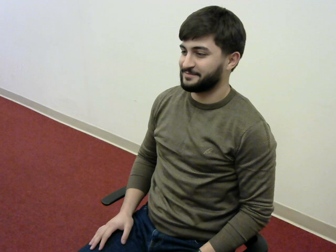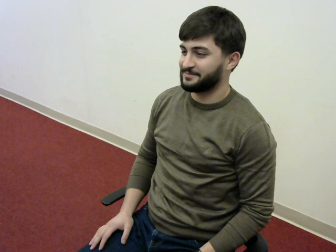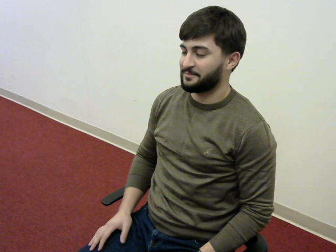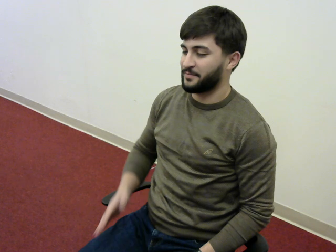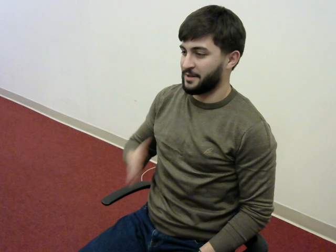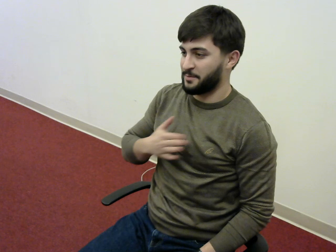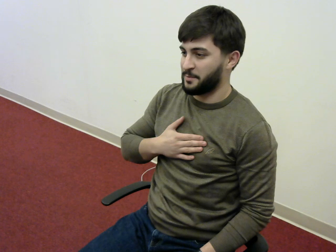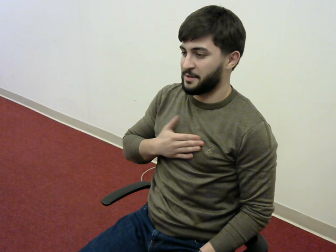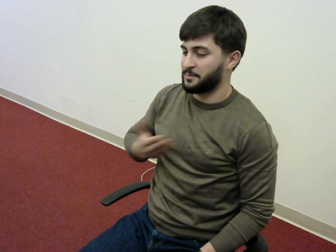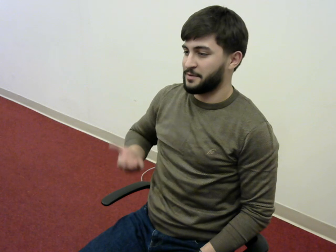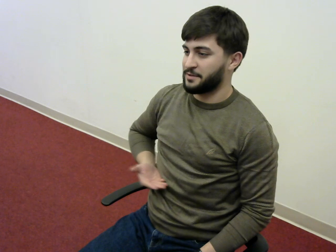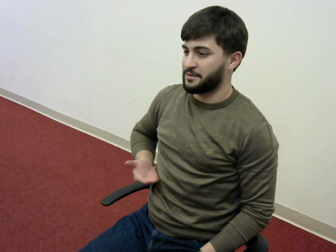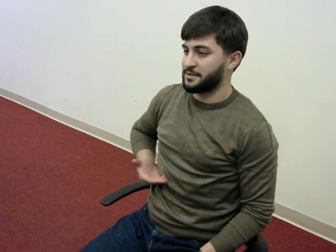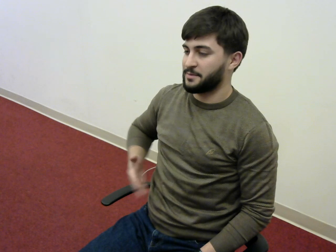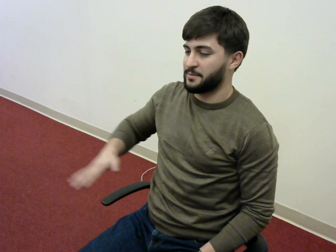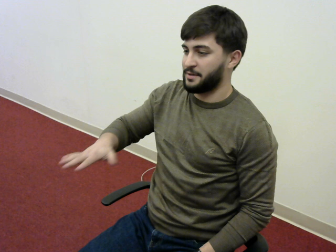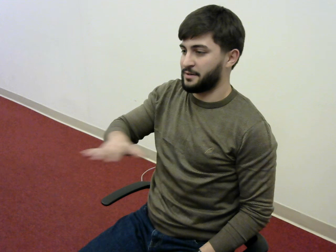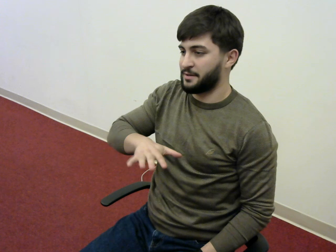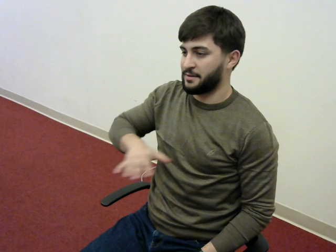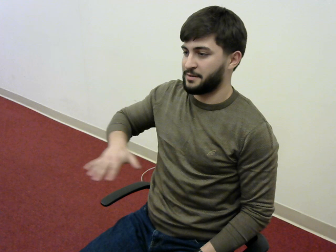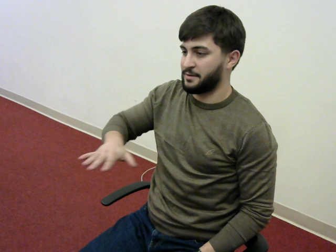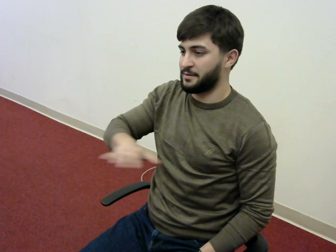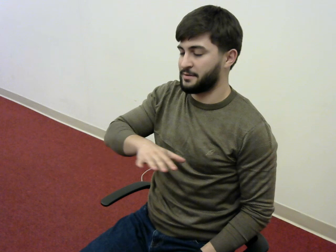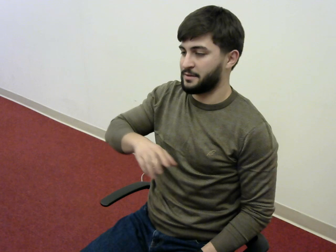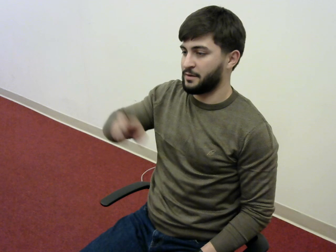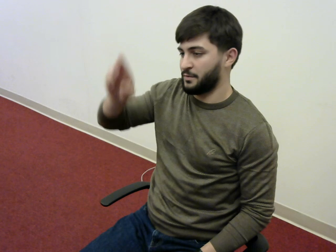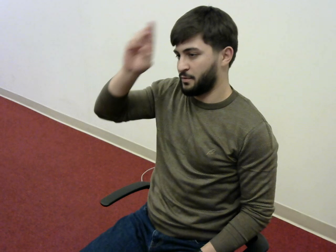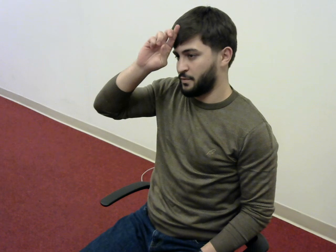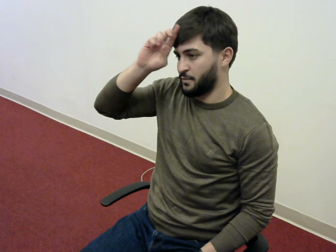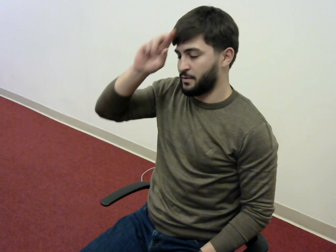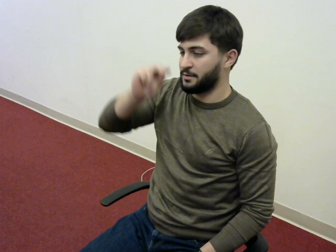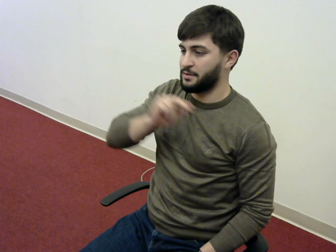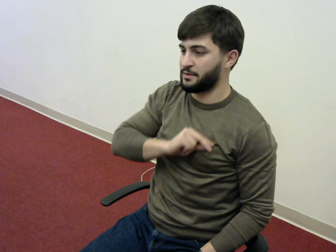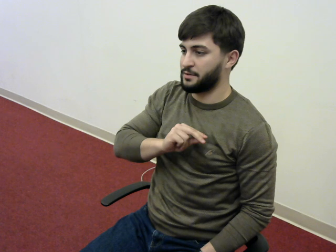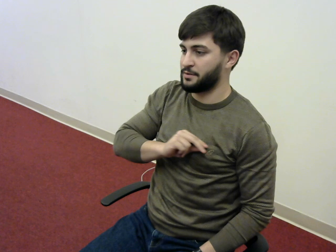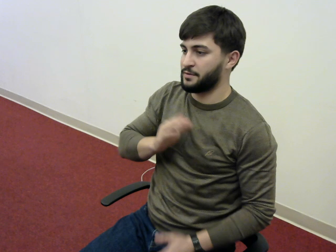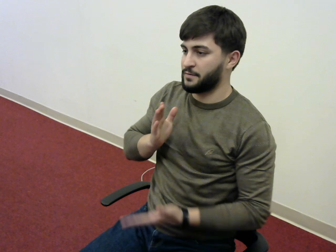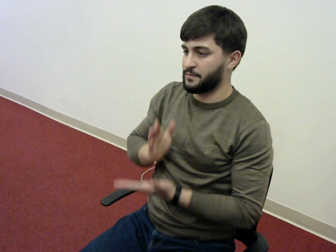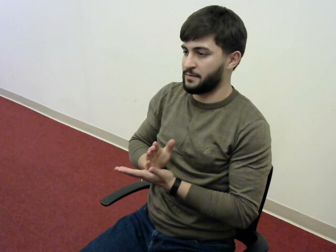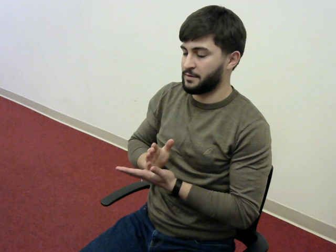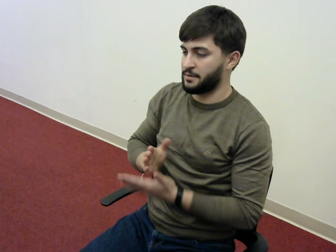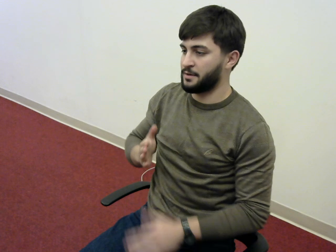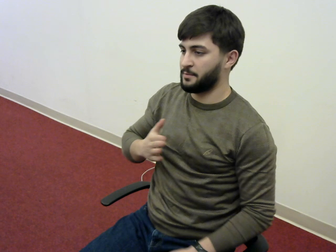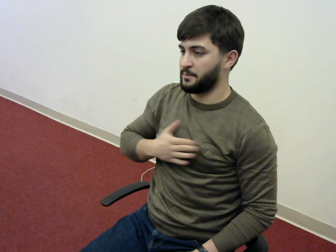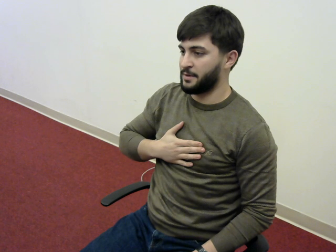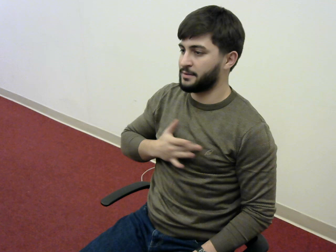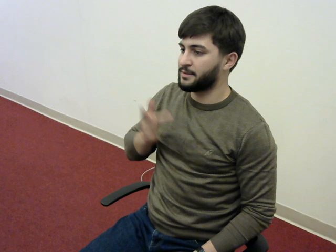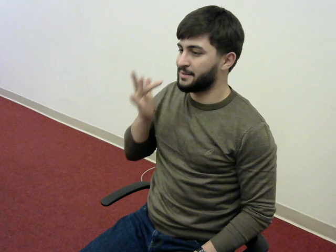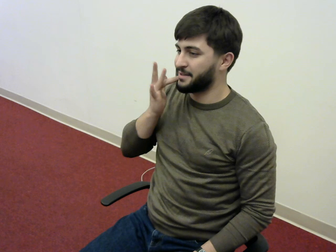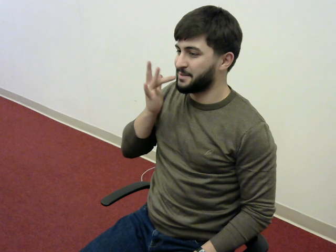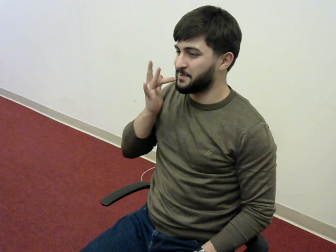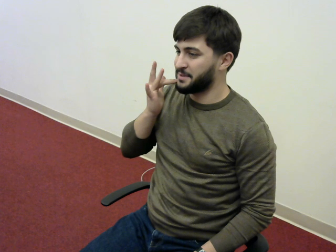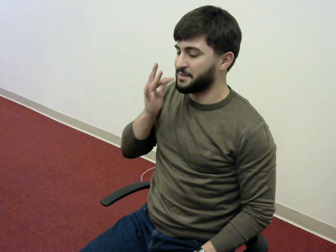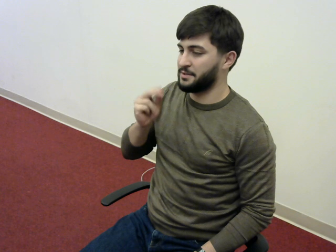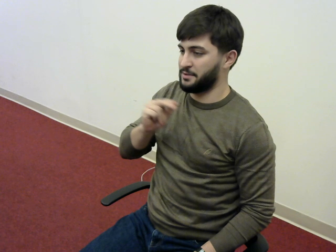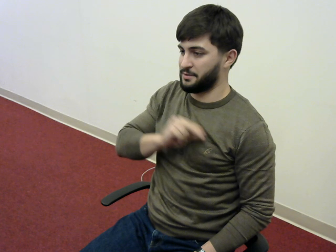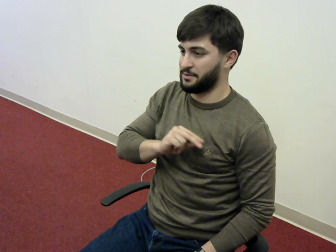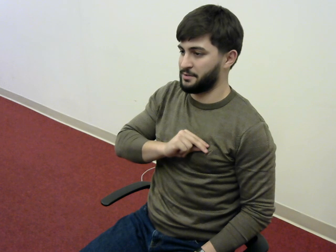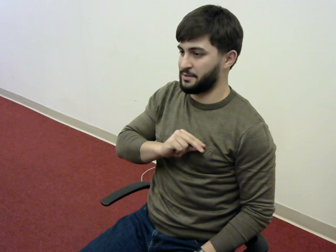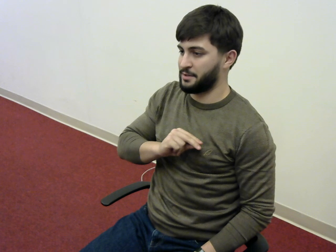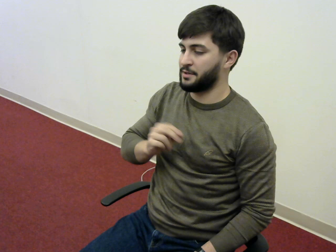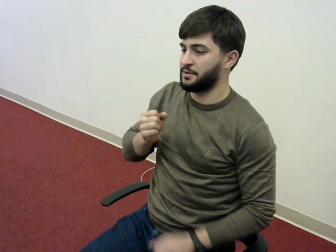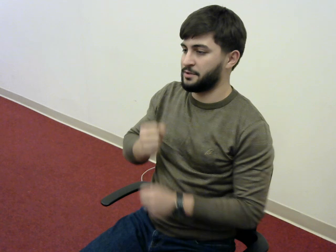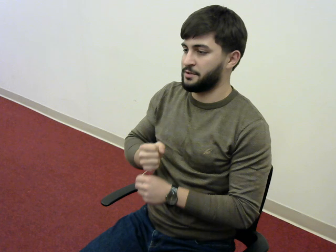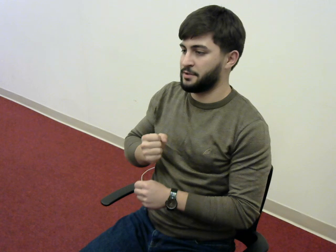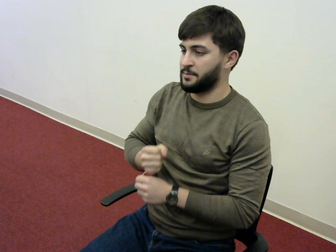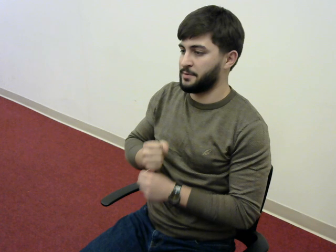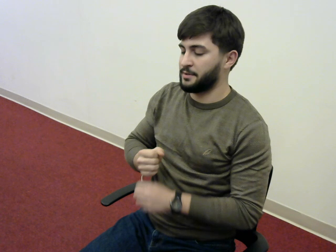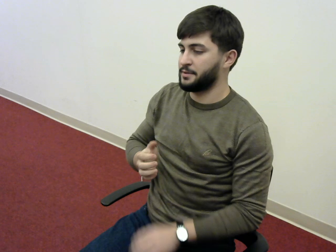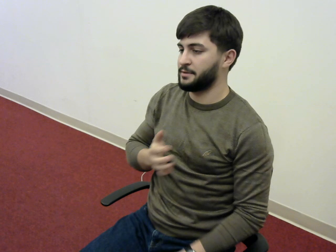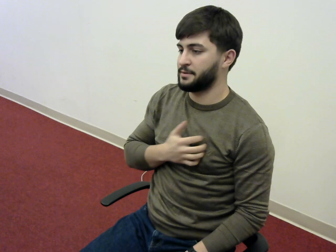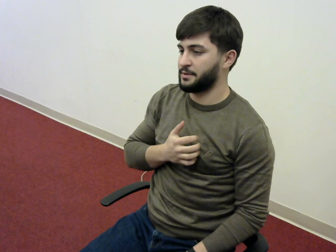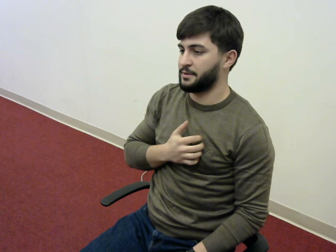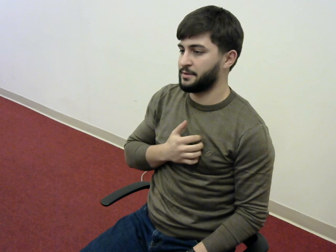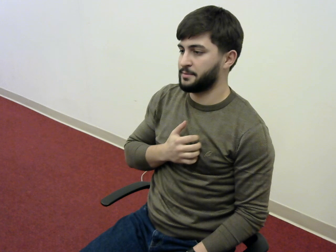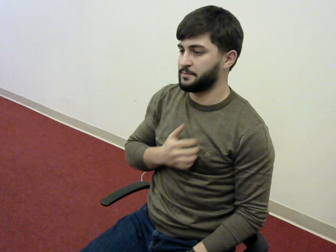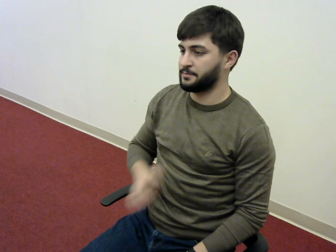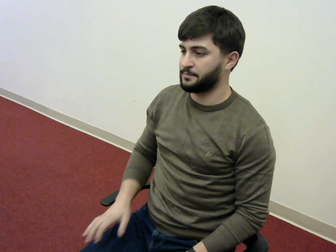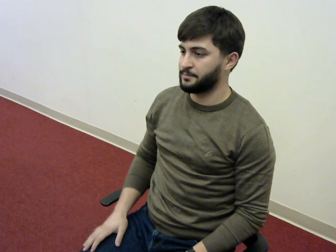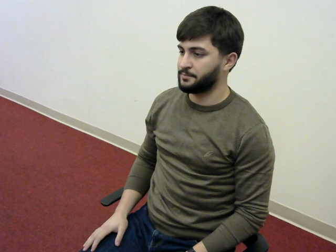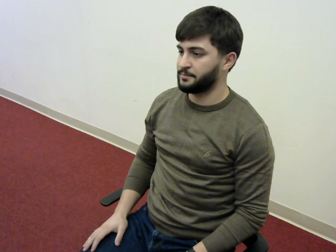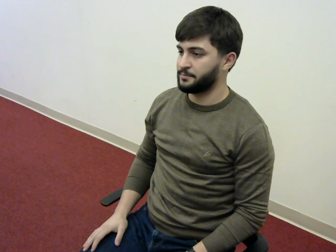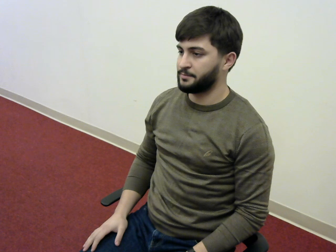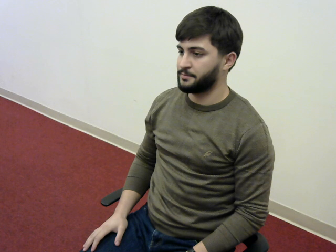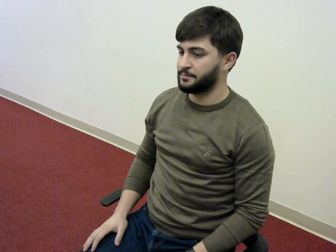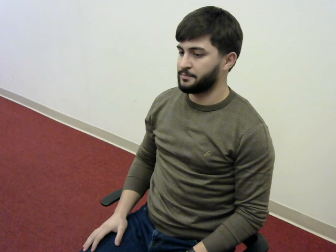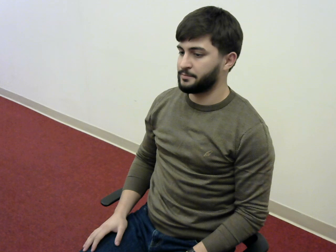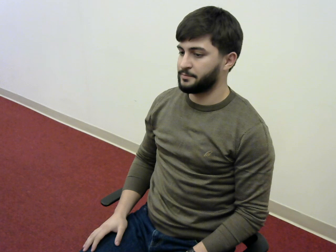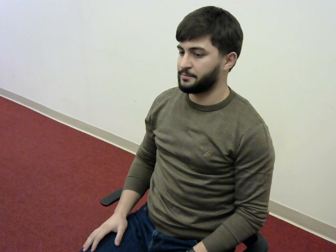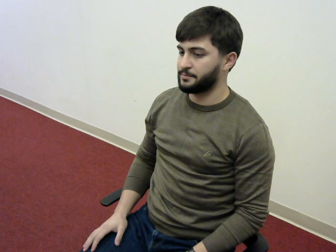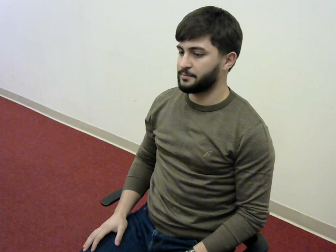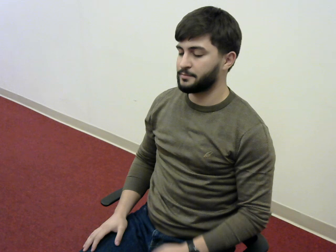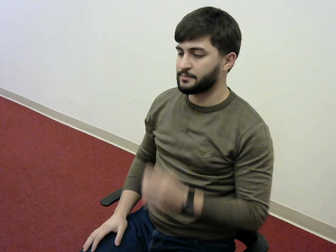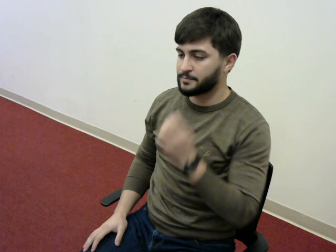Mənim yaşadığım ərazidə dövlət işi var, mən həmin işdə işləmək istəyirəm